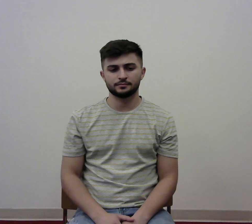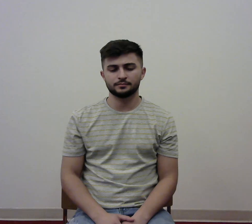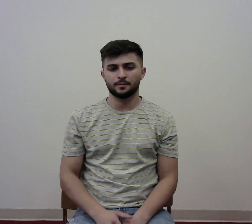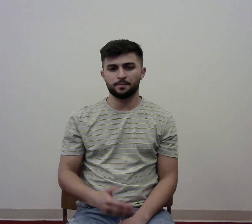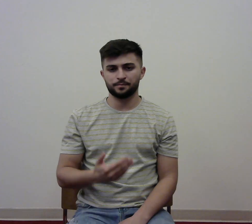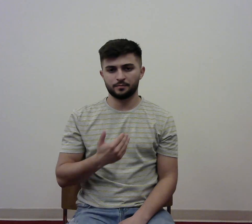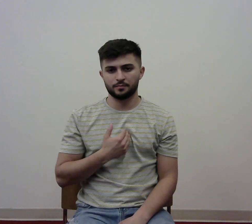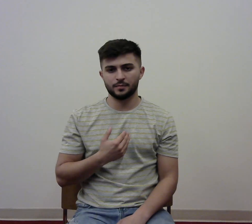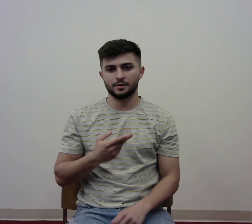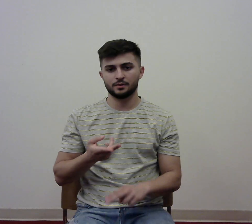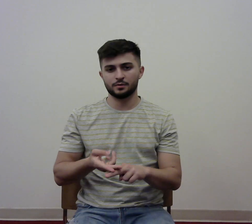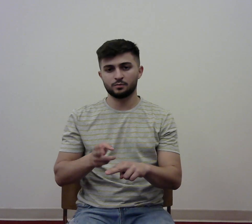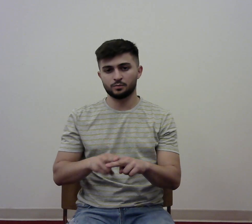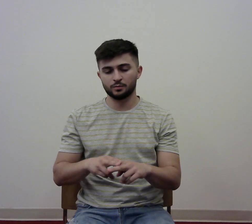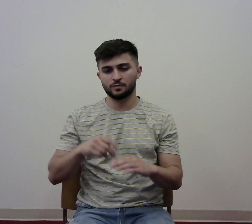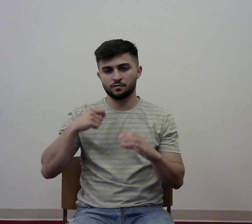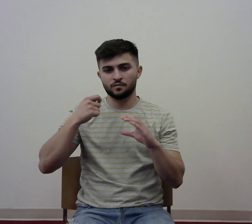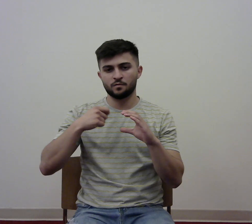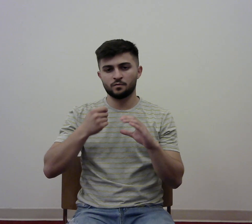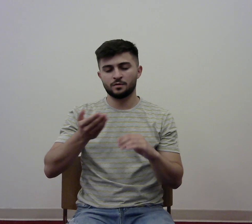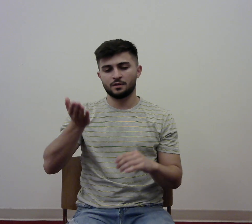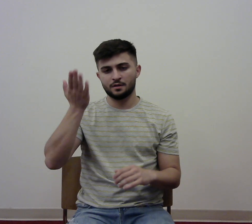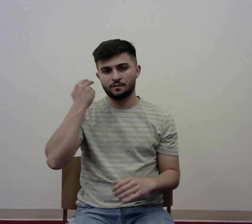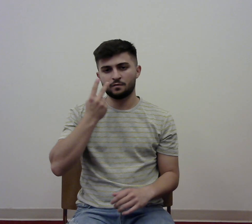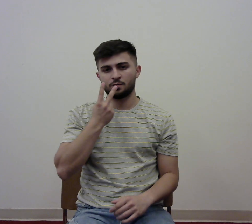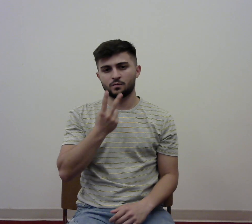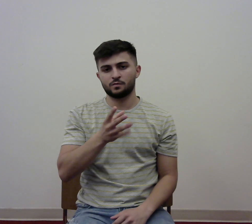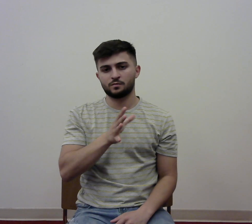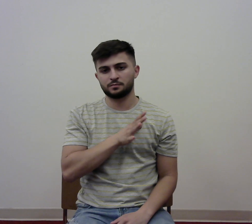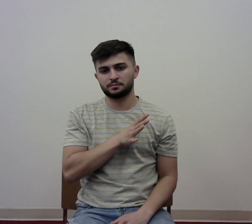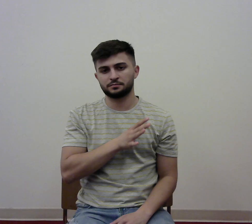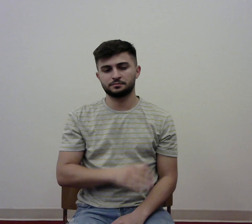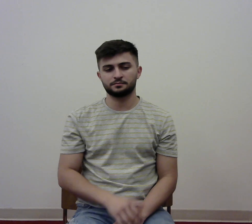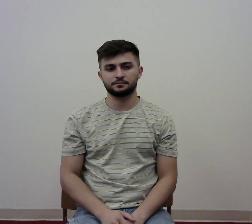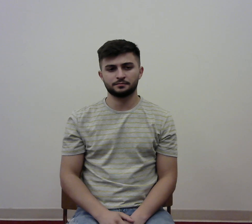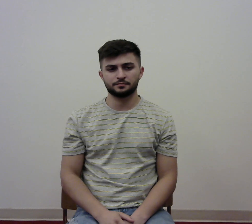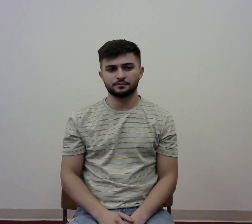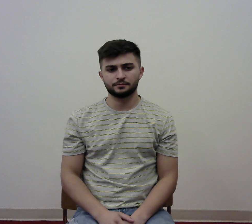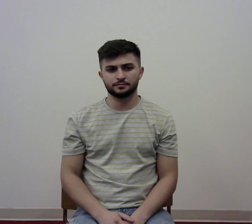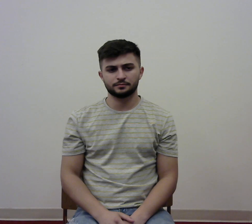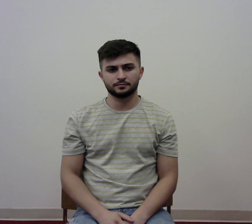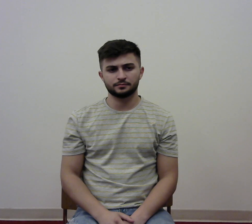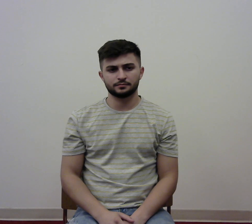Mən bu videonu daha əvvəl görmüşəm